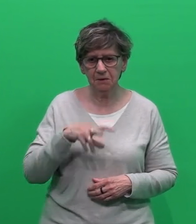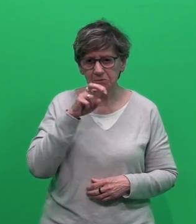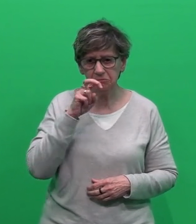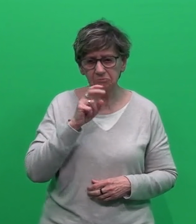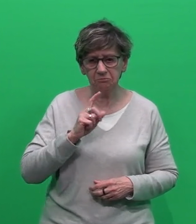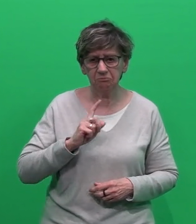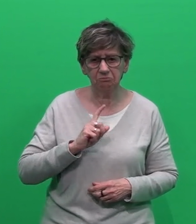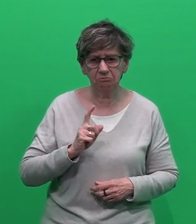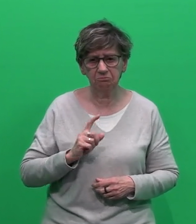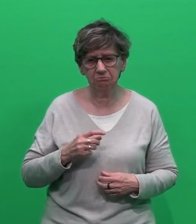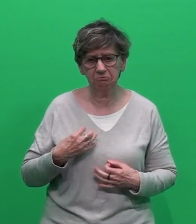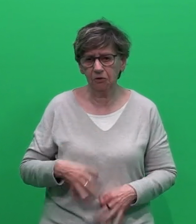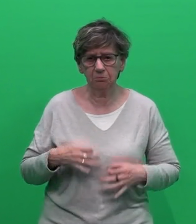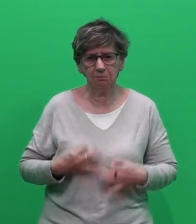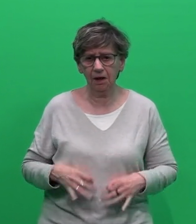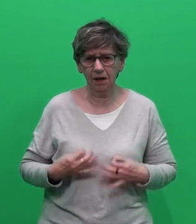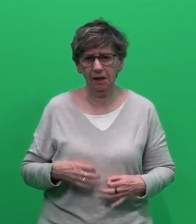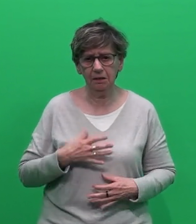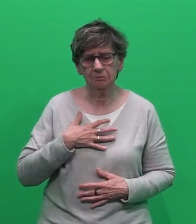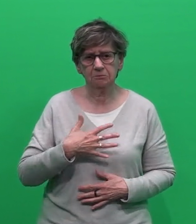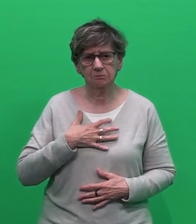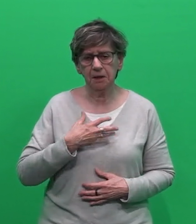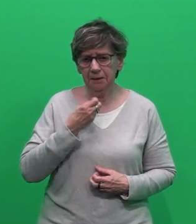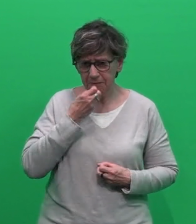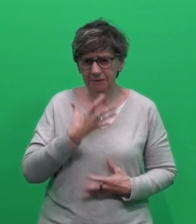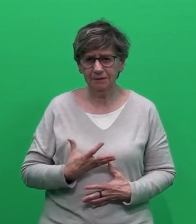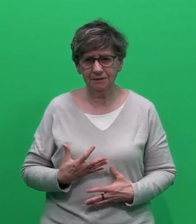No em costa repirar, respiro normal, respiro bé.